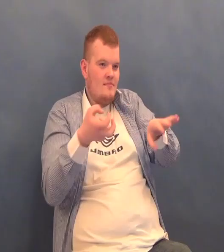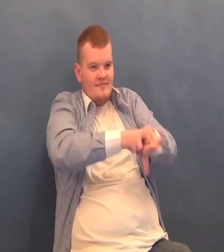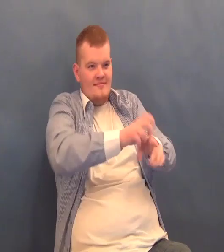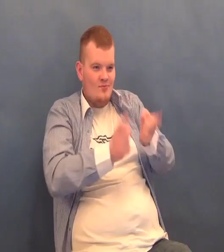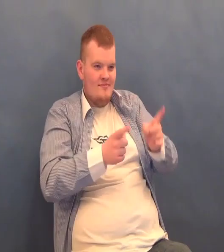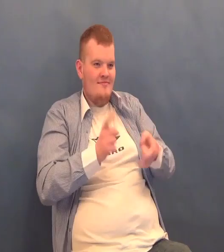Szybko.